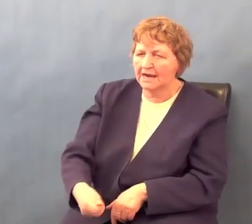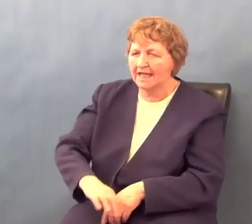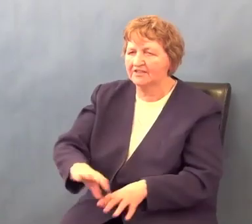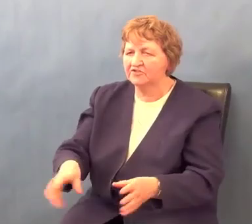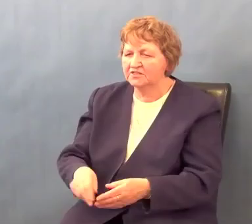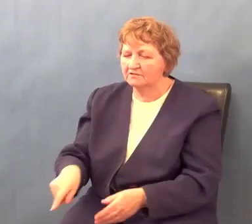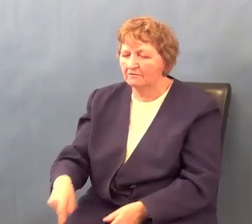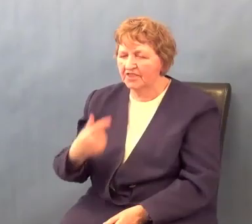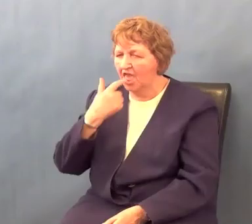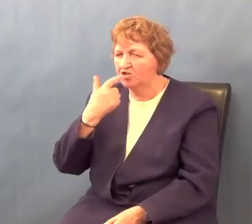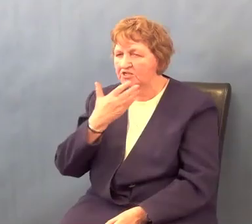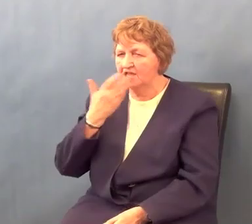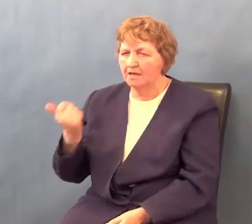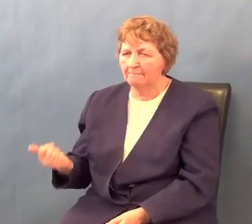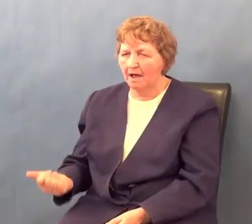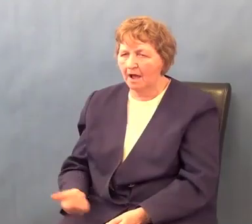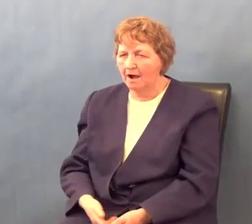Zjadł wszystko, nic nie ma.